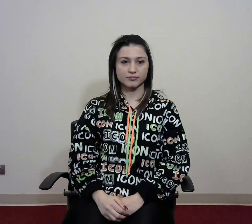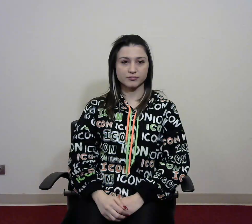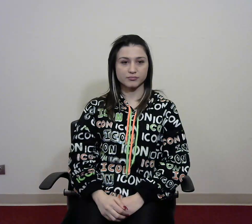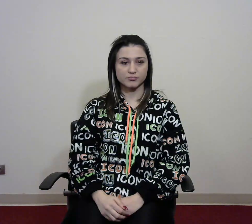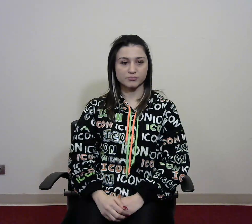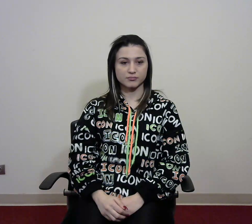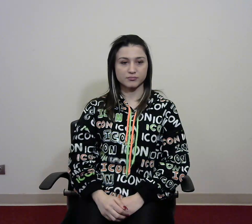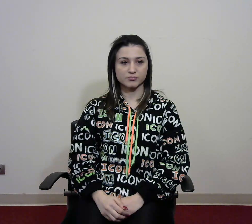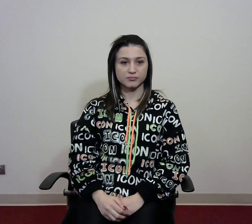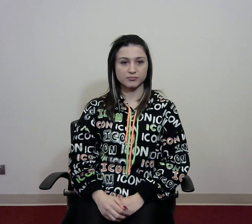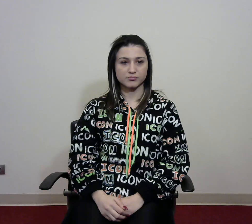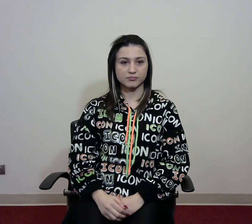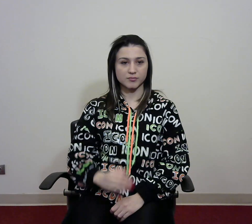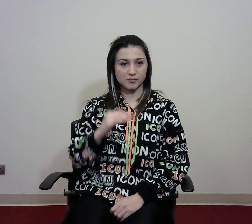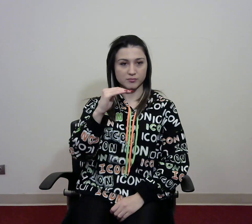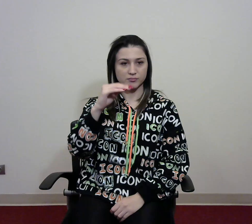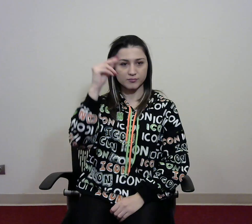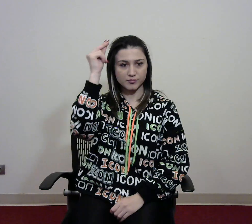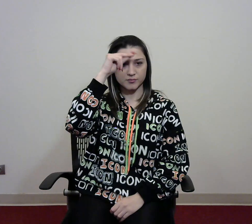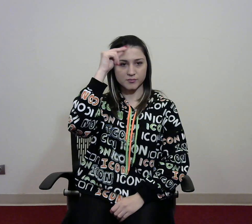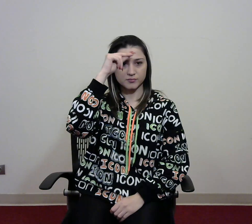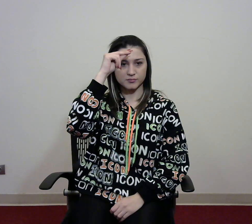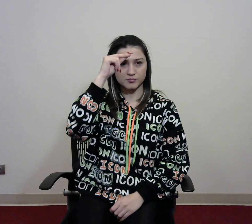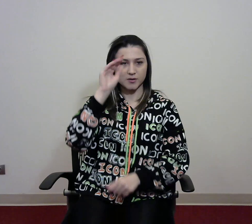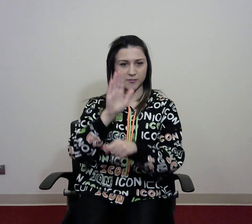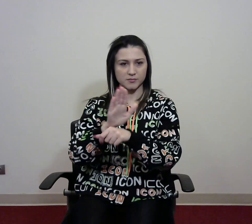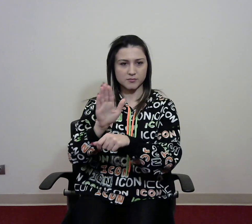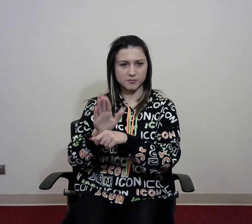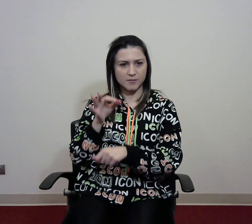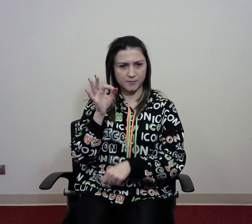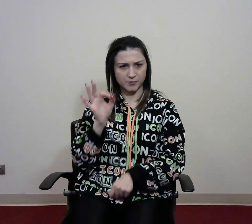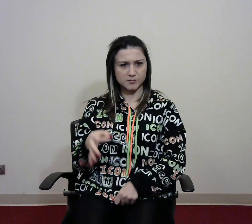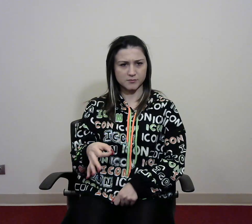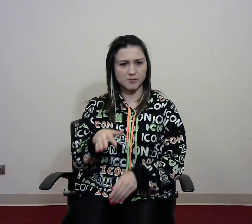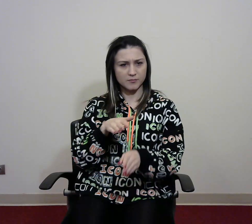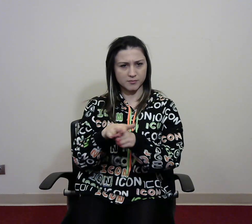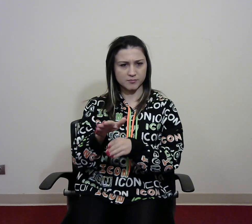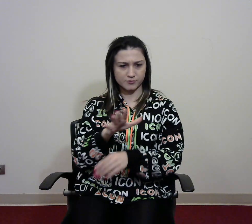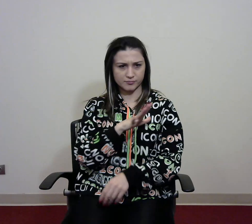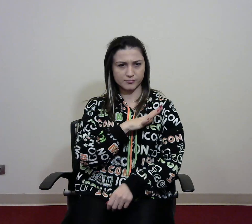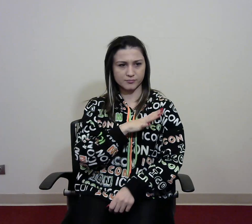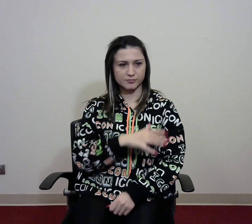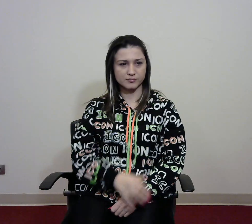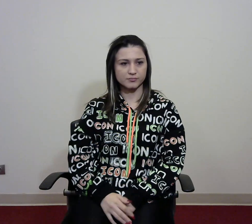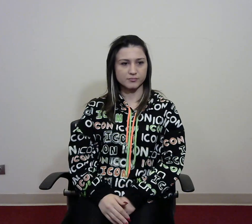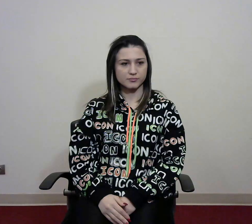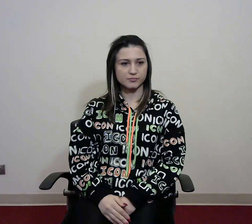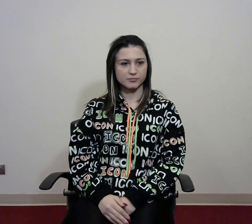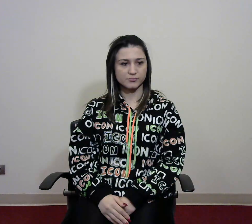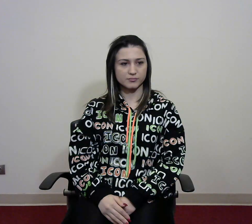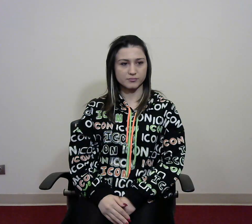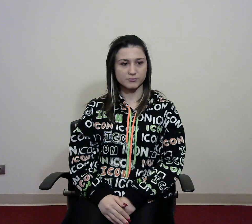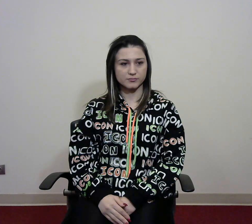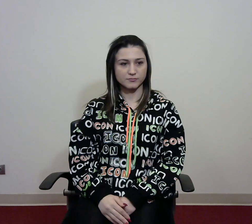Sənin şagirdin tapşırıqları düzgün yerinə yetirib